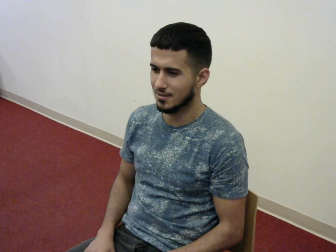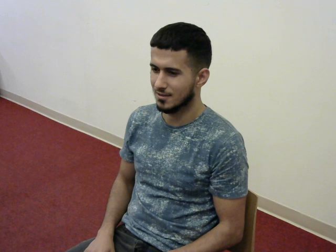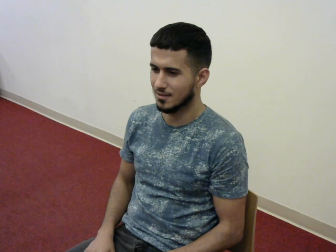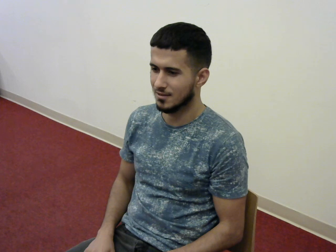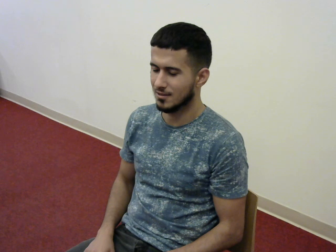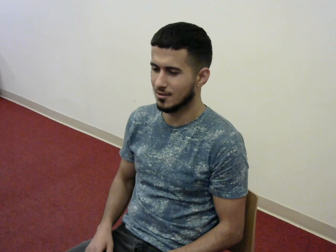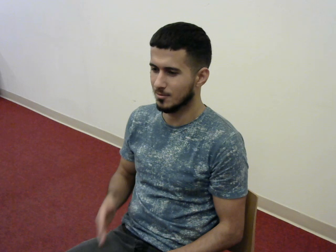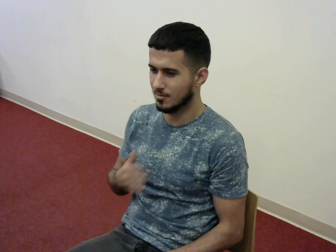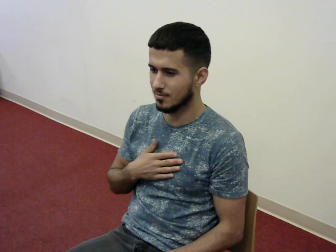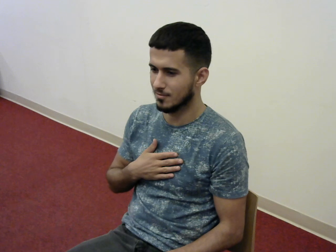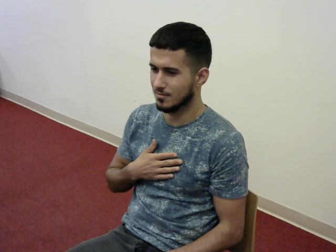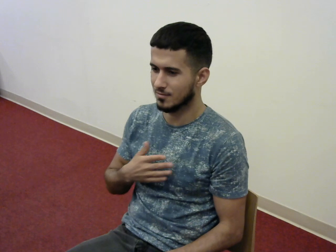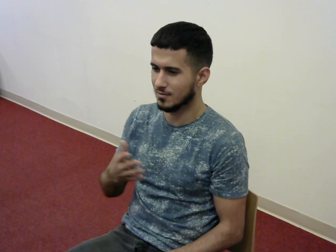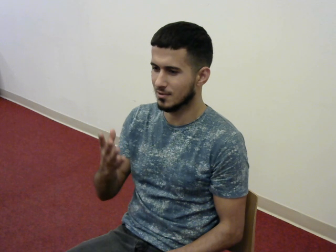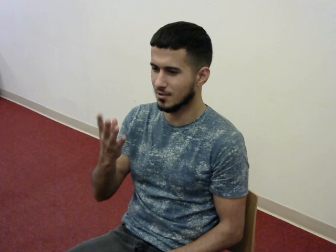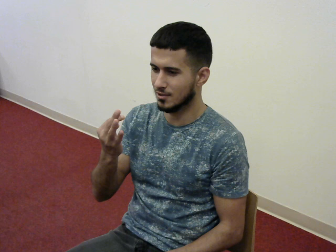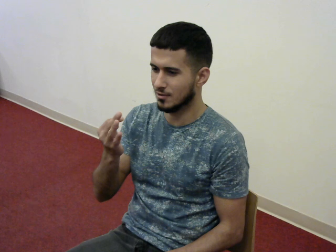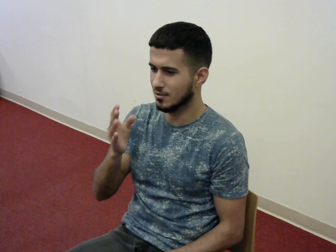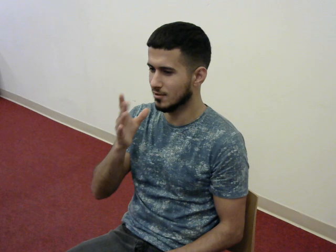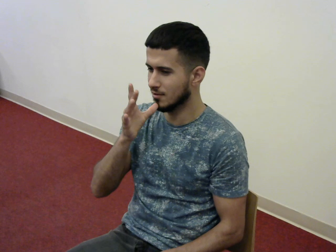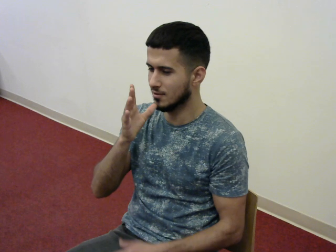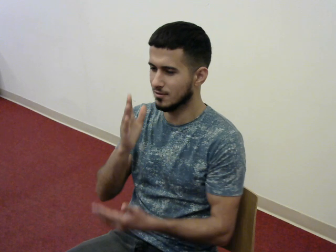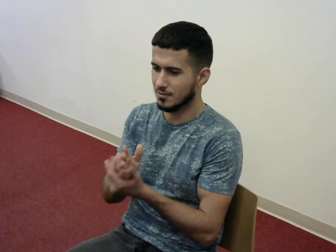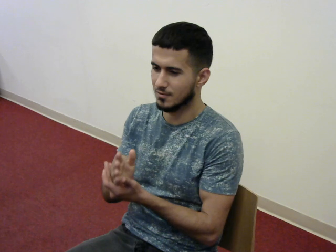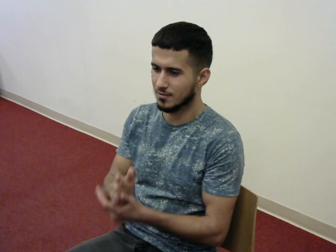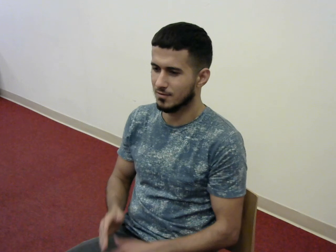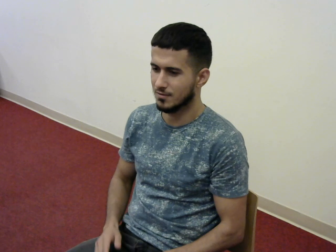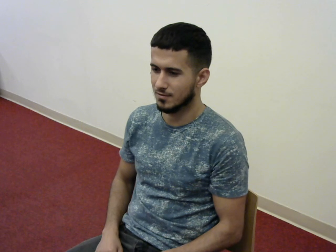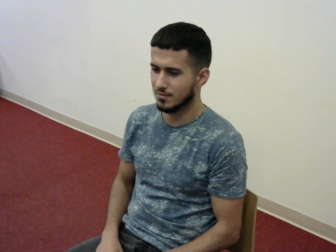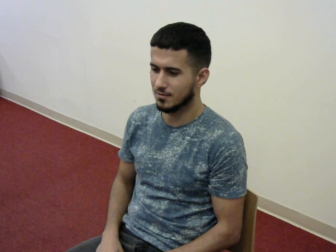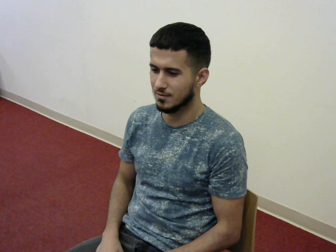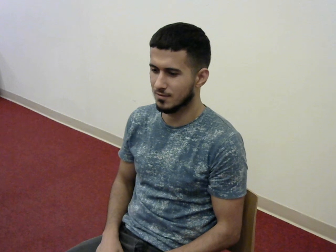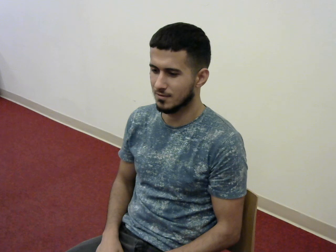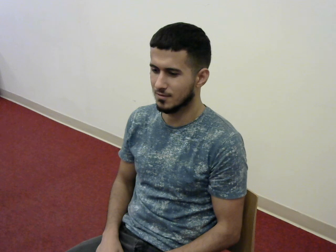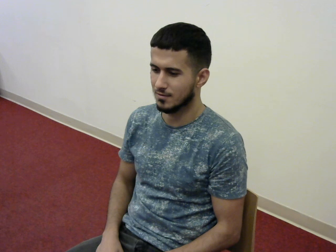Mənim 43 yaşım var